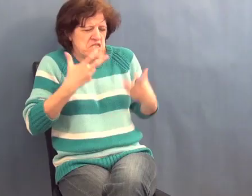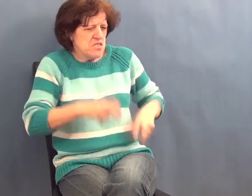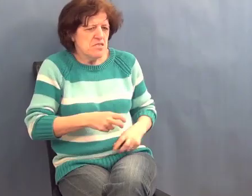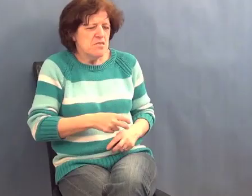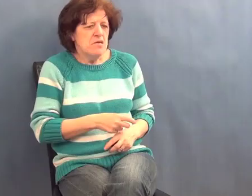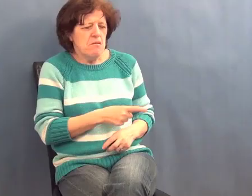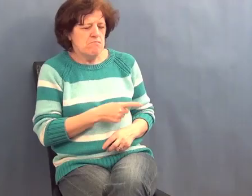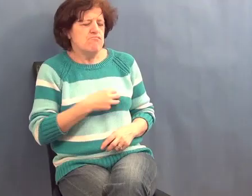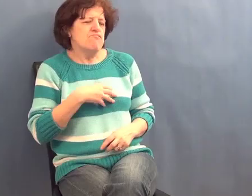Ulżyło im.